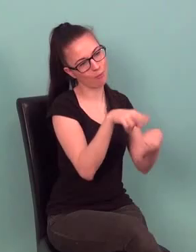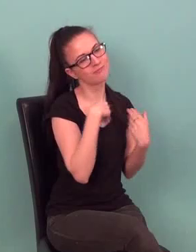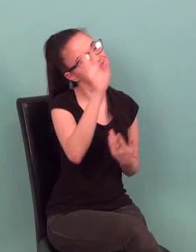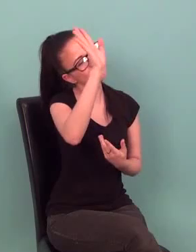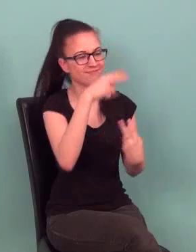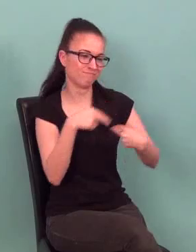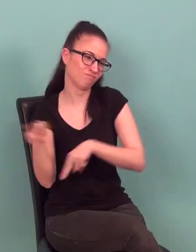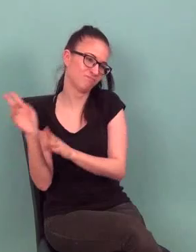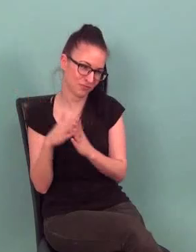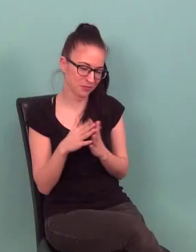Machają na pożegnanie i wracają do domu.